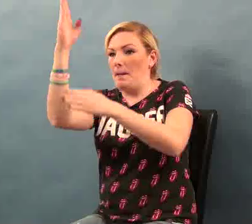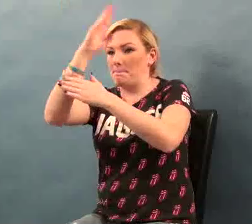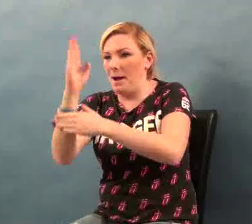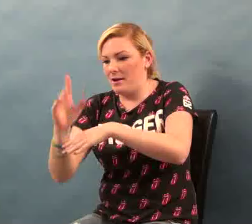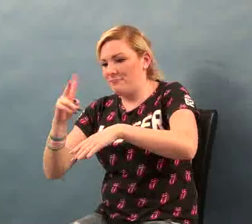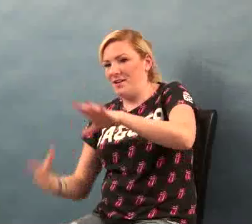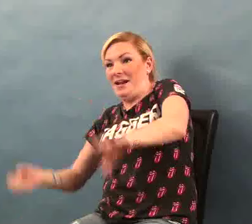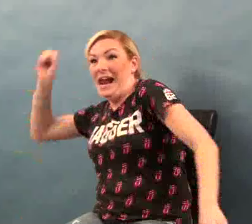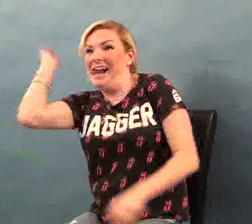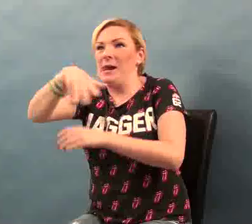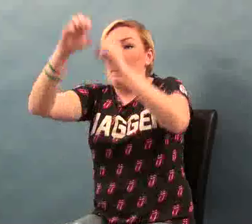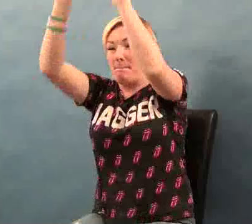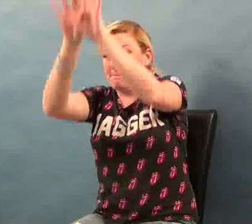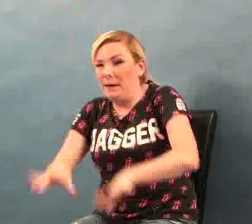Rzuca drugi raz, szyba znowu pęka.